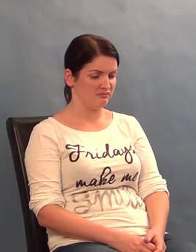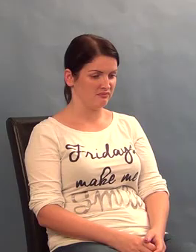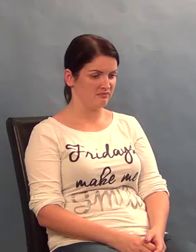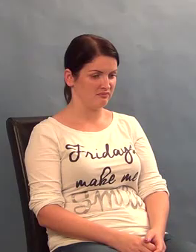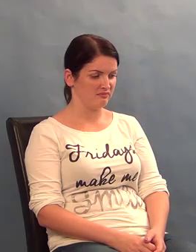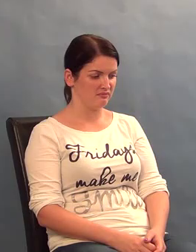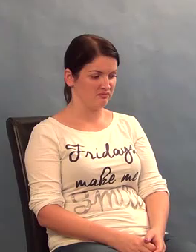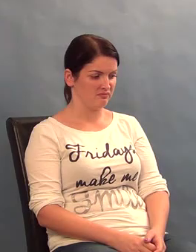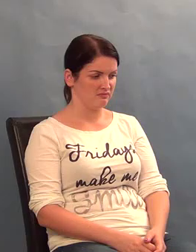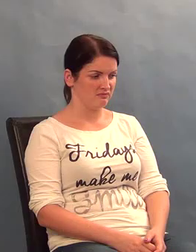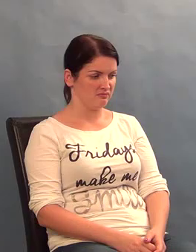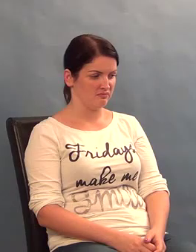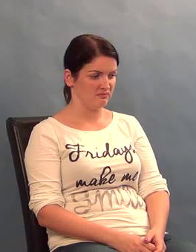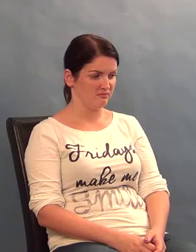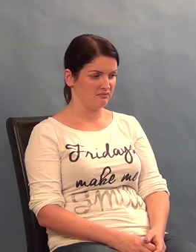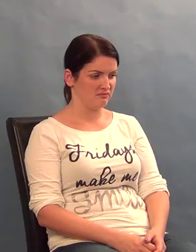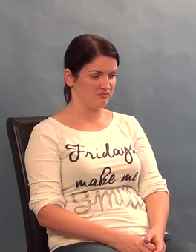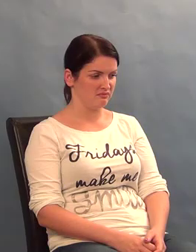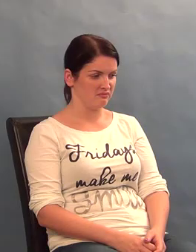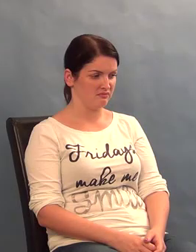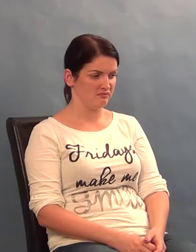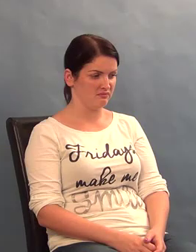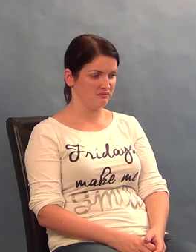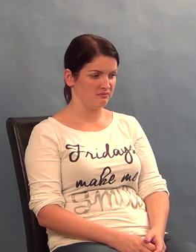Ja widzę, że ktoś może zbić szybę w samochodzie i potem go ukraść?